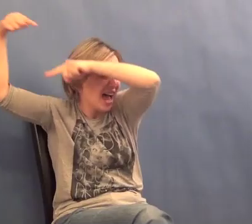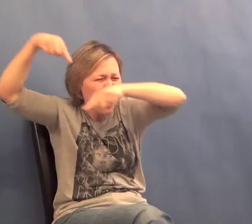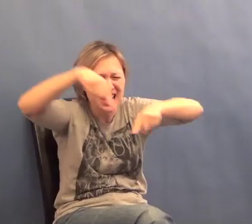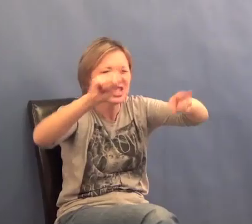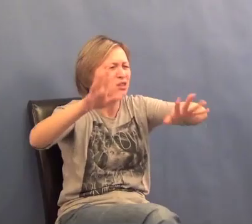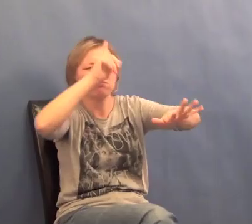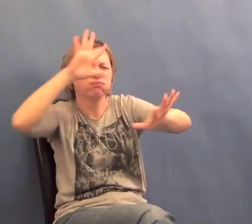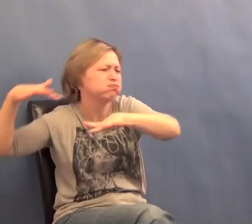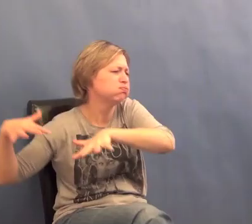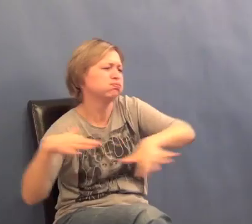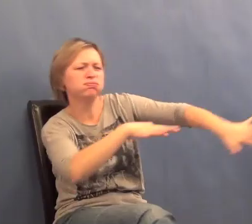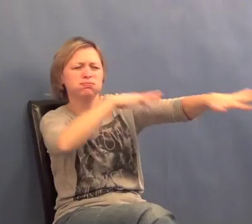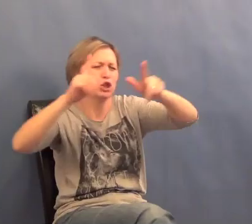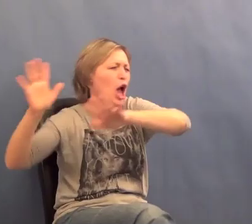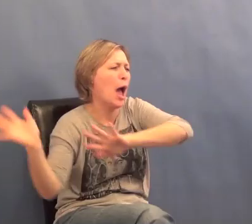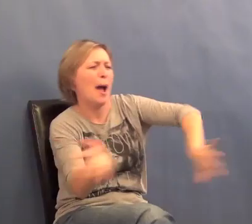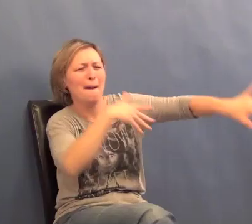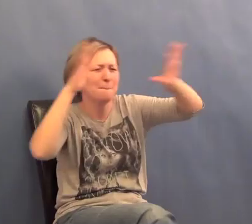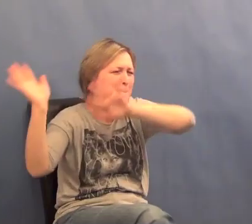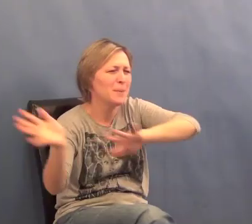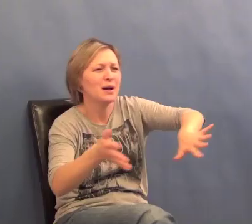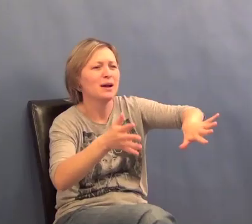Szybko ewakuują ludzi.